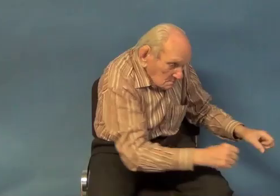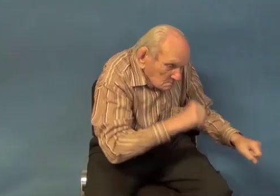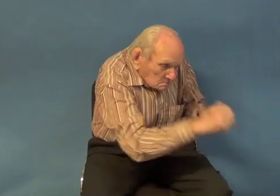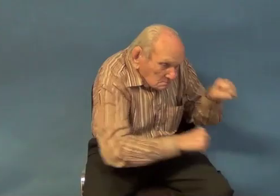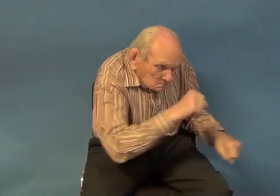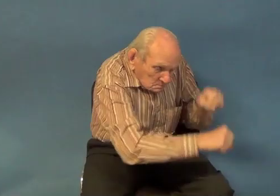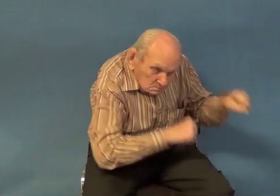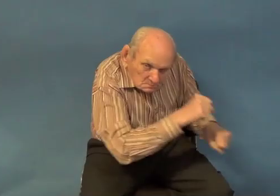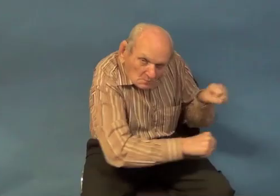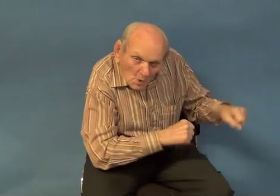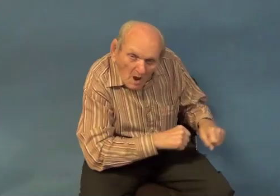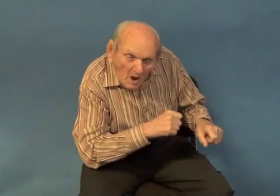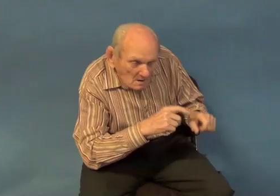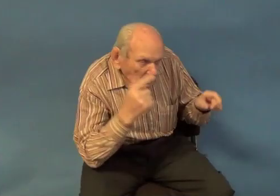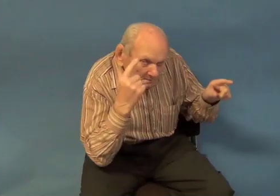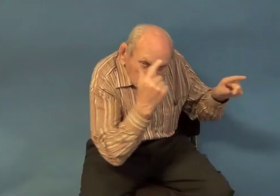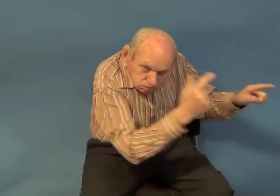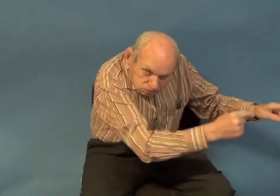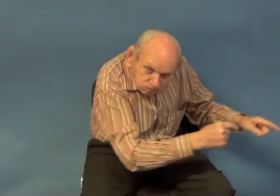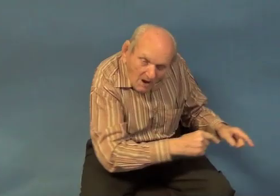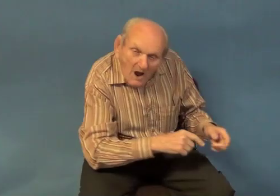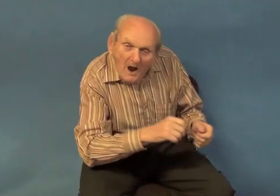Odjechał na rowerze.